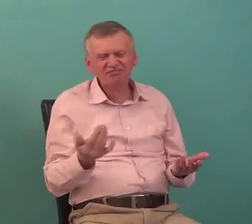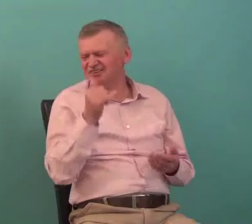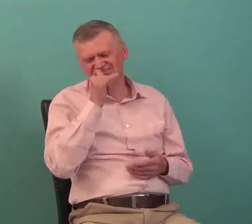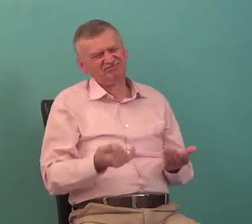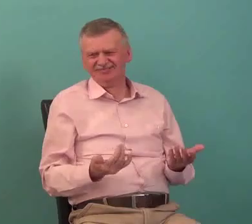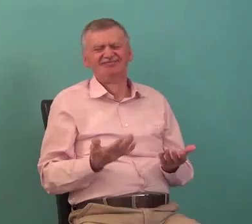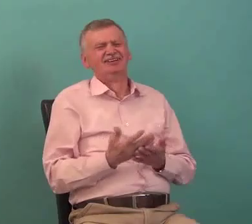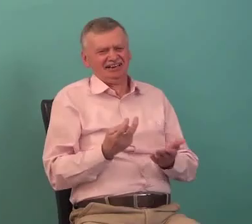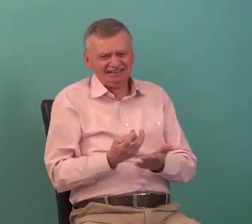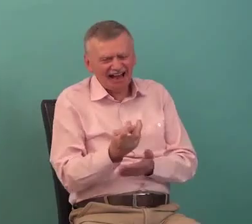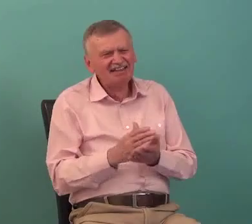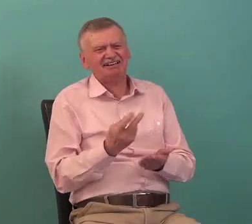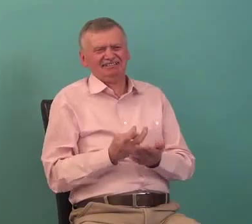Dlatego jeżdżę tylko na sankach.